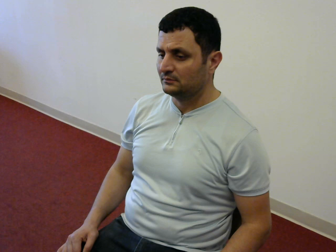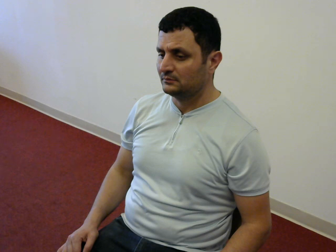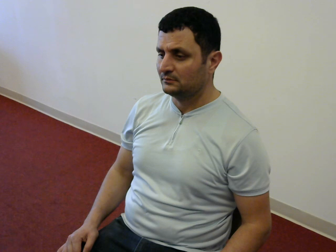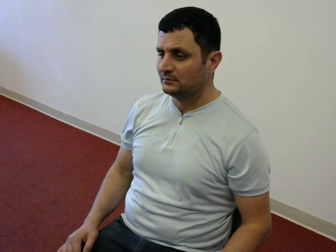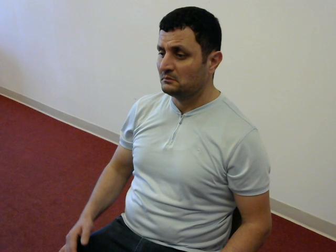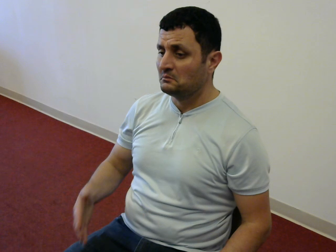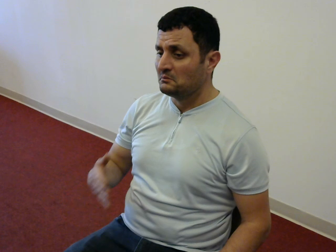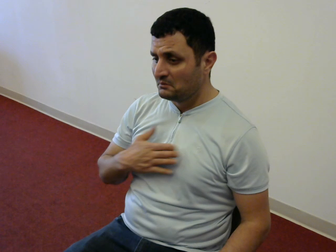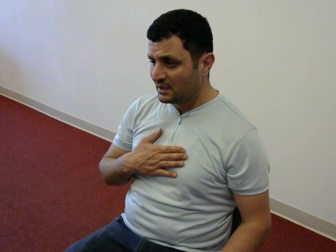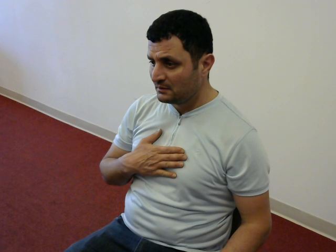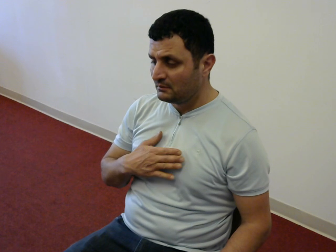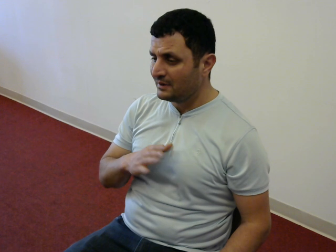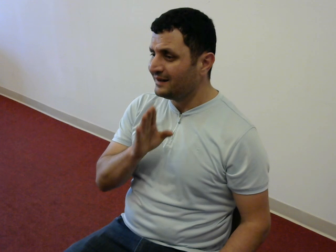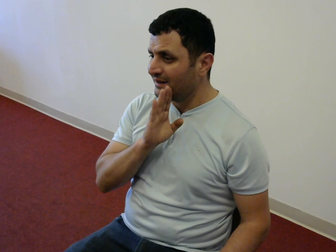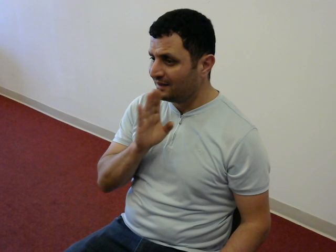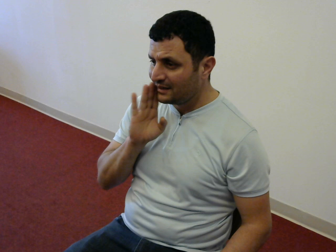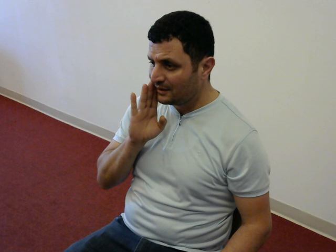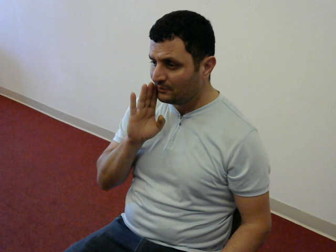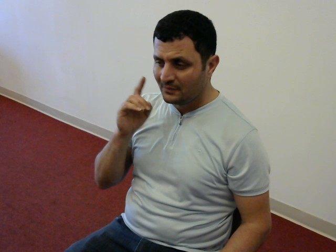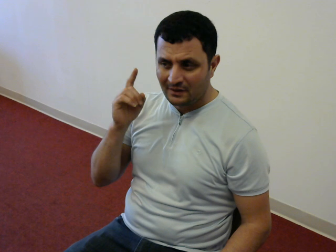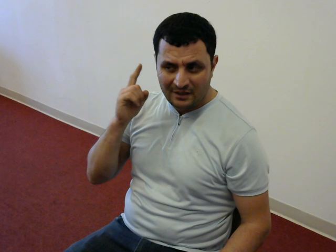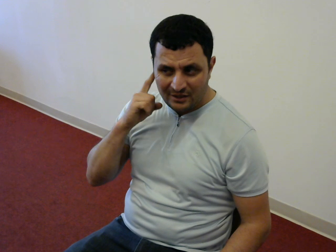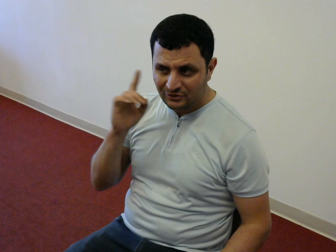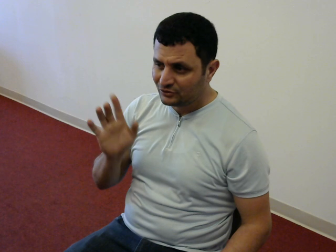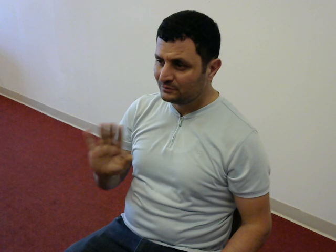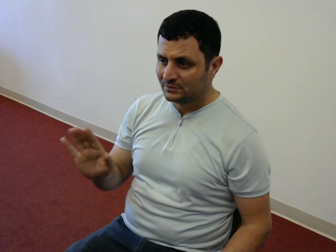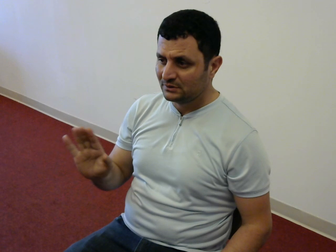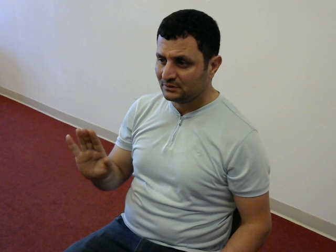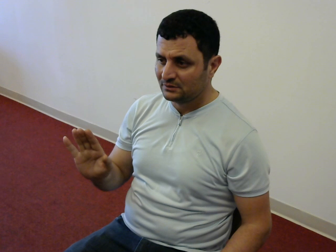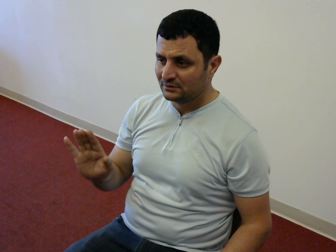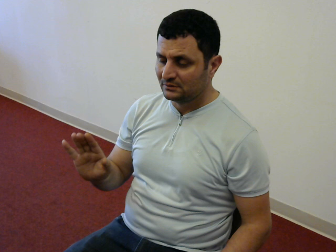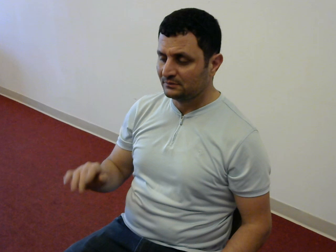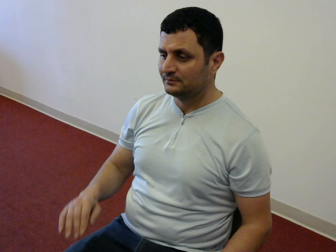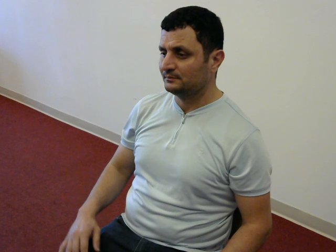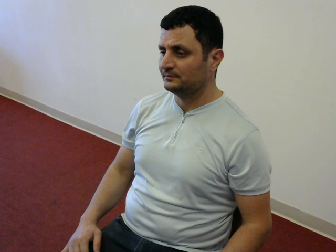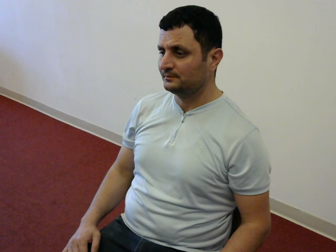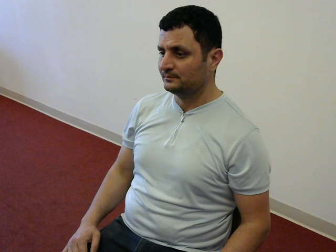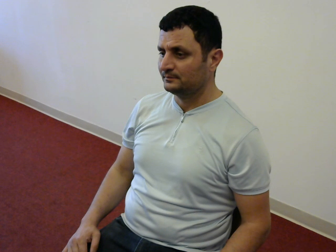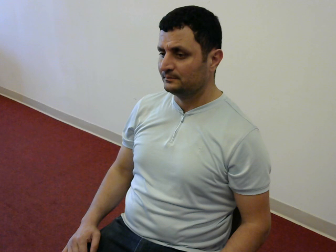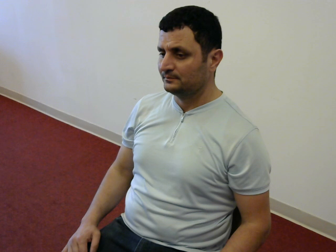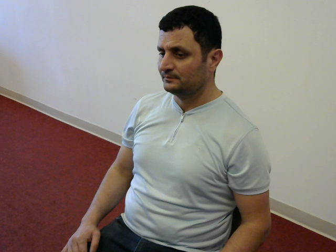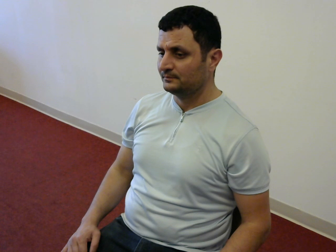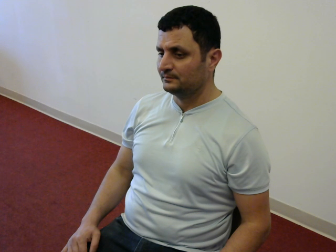Mənim anam eşitmir